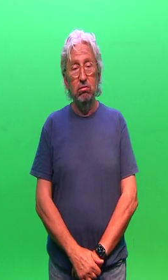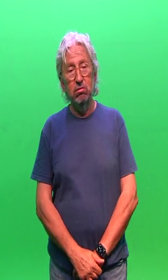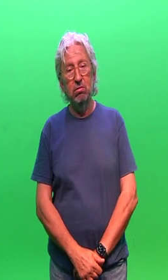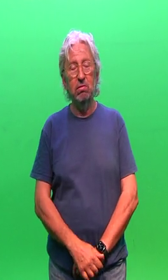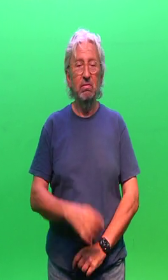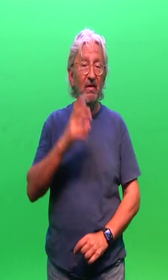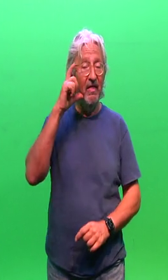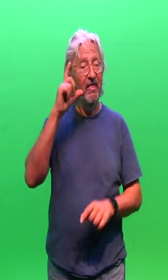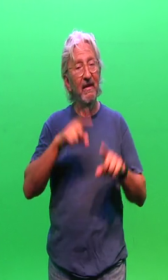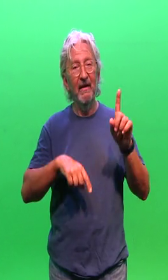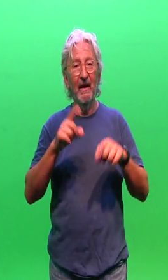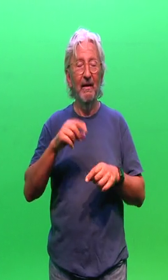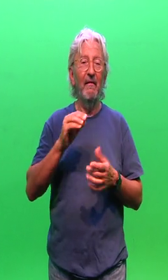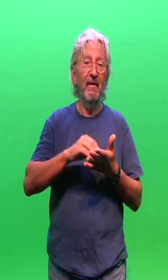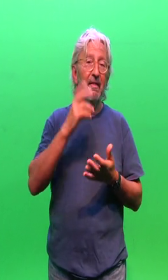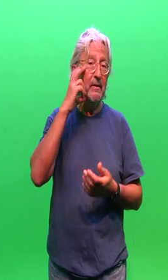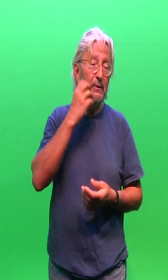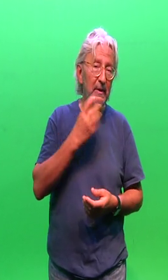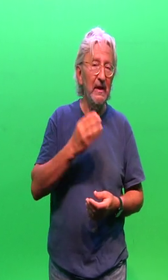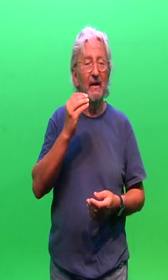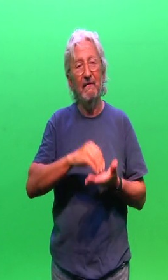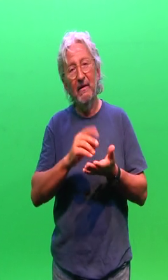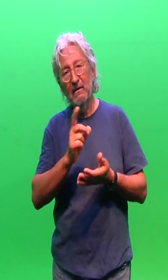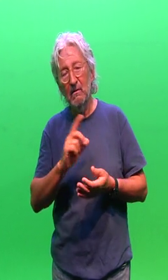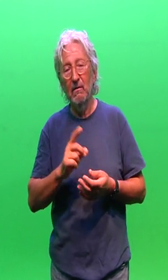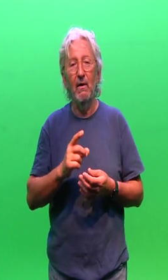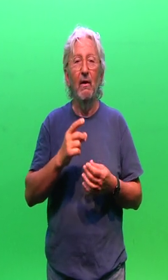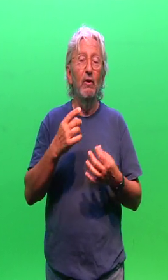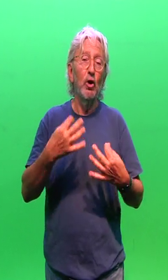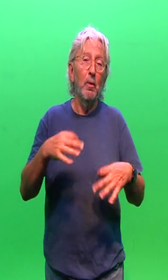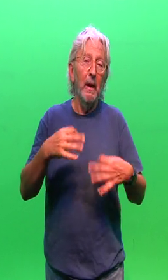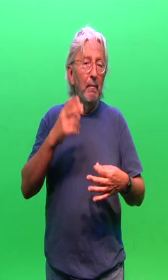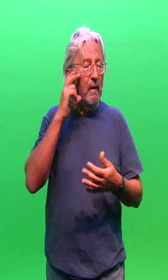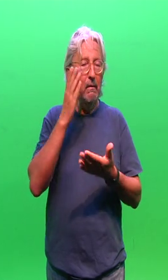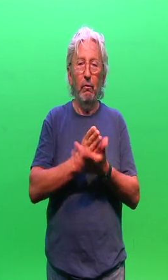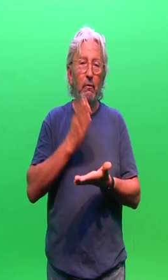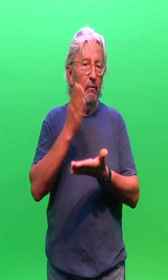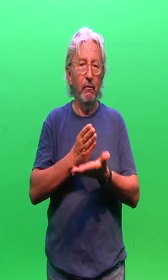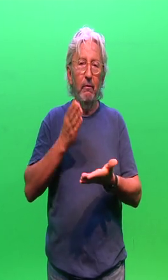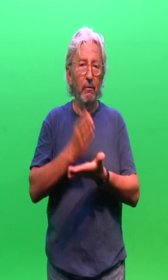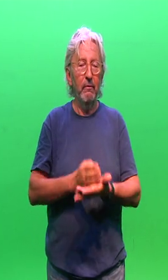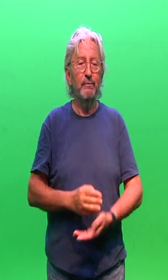Depèn del dia, de vegades dormo bé i de vegades no, normalment em desperto molt a les nits.